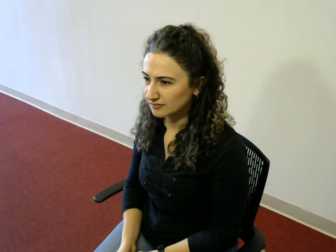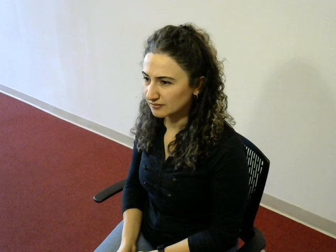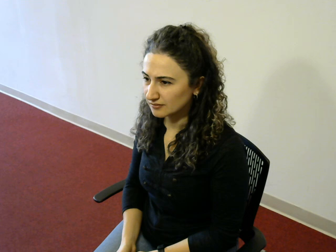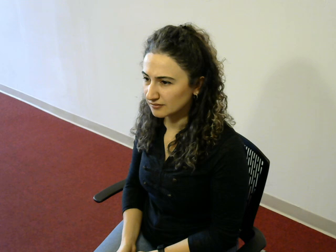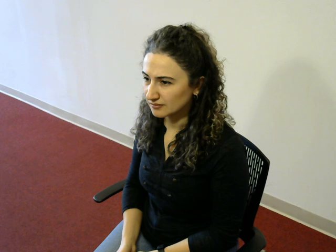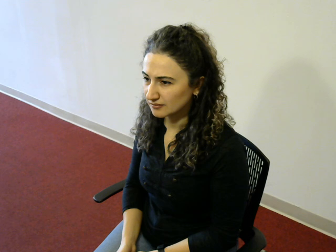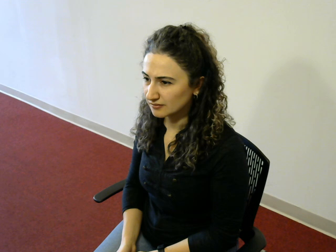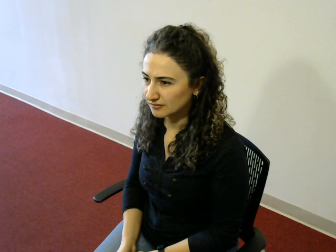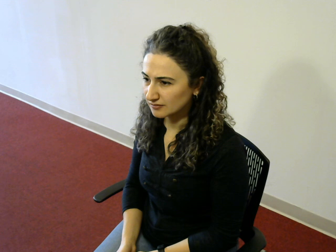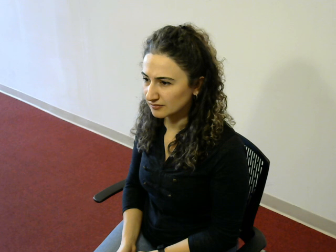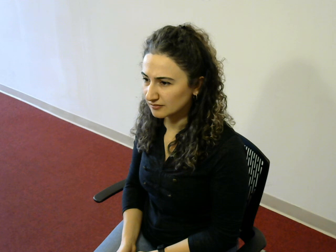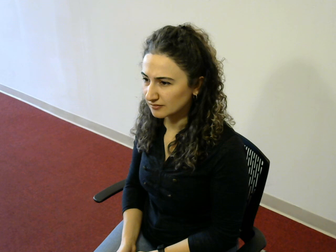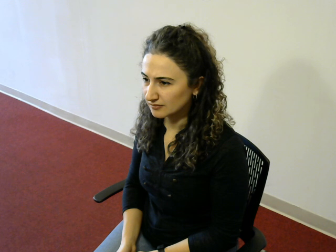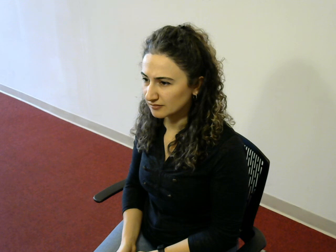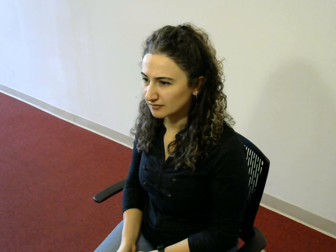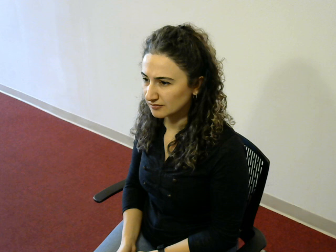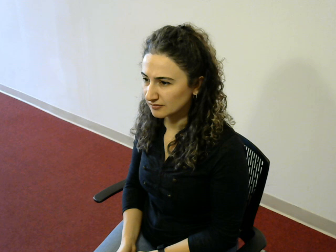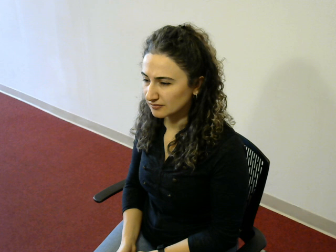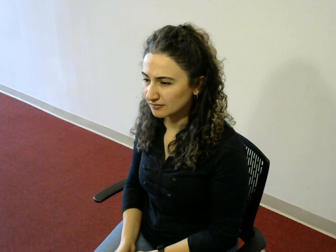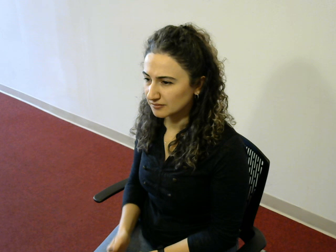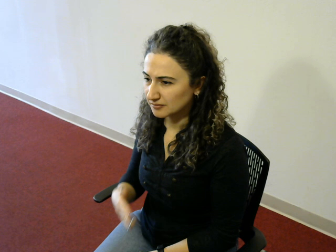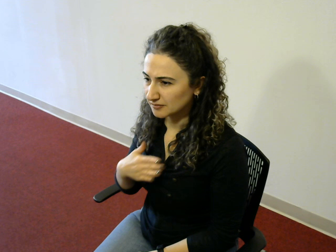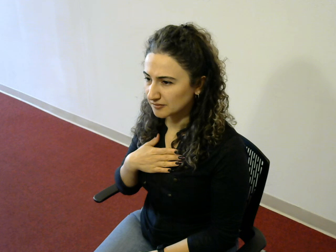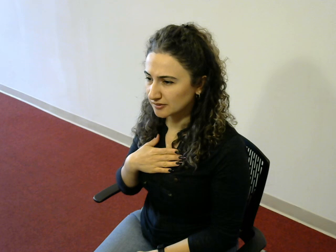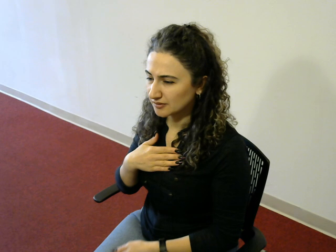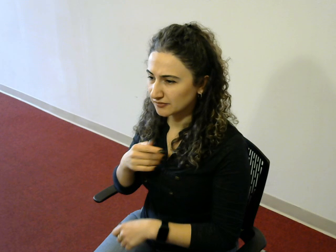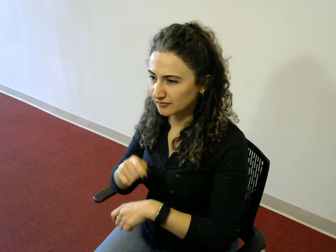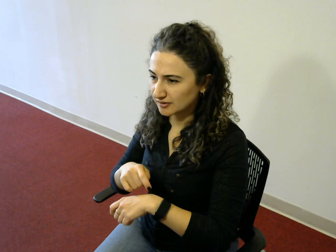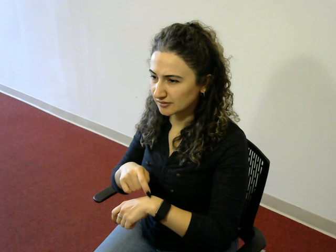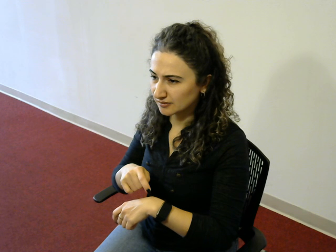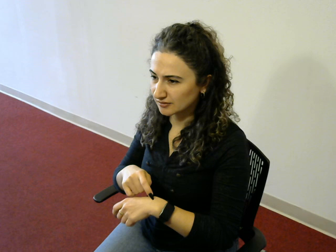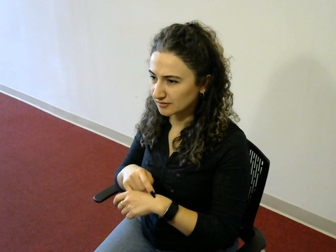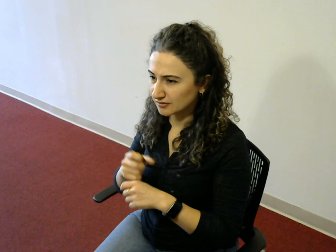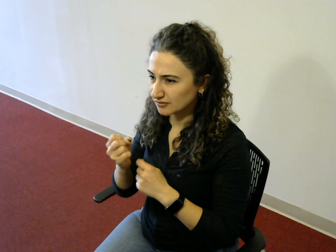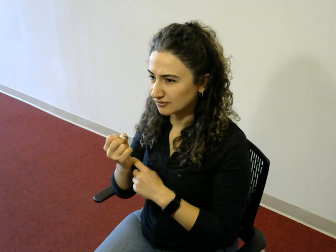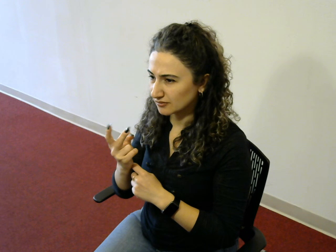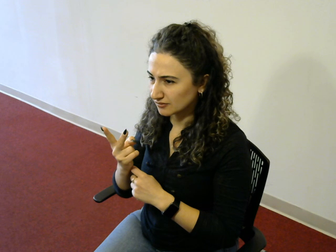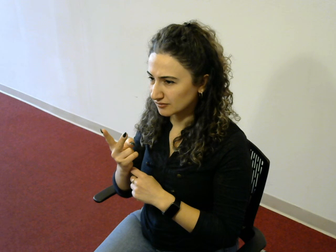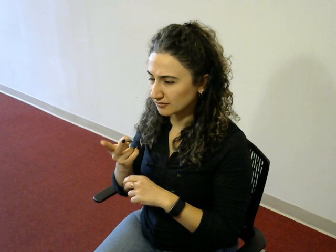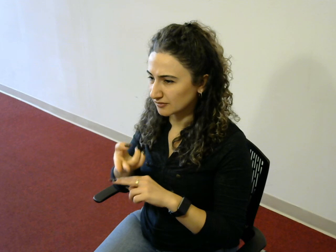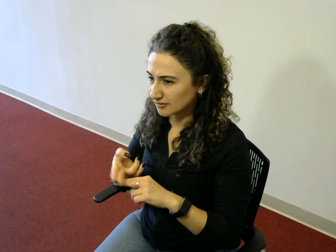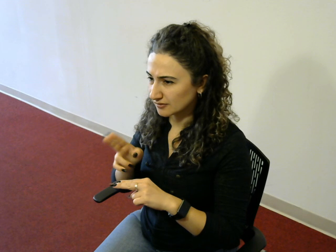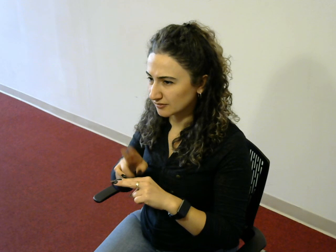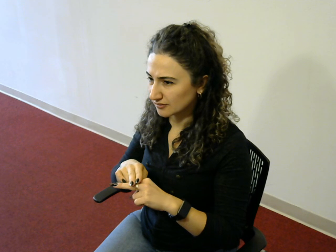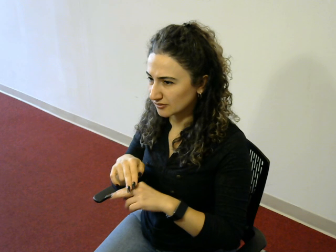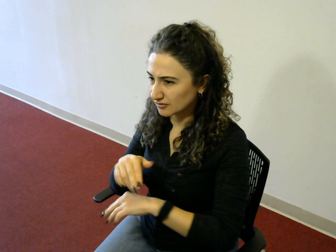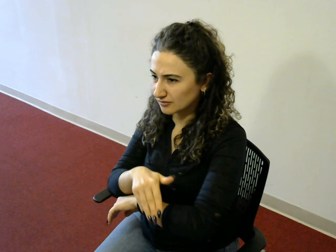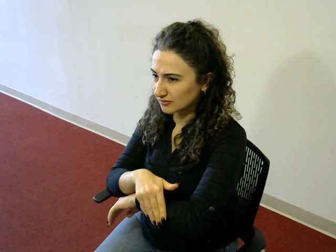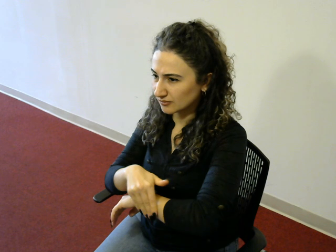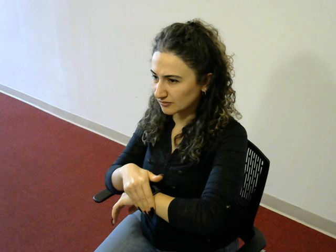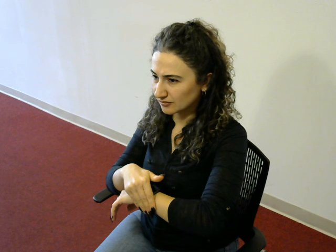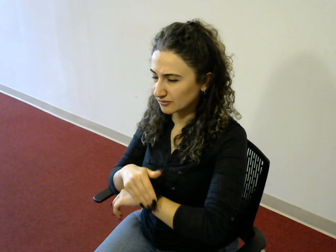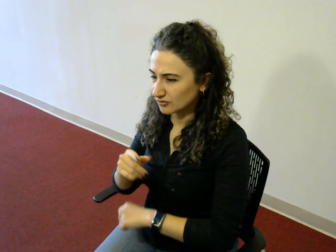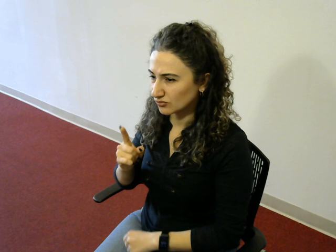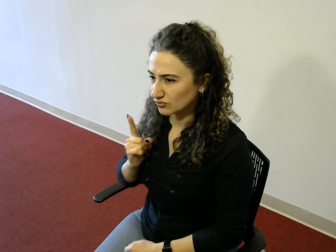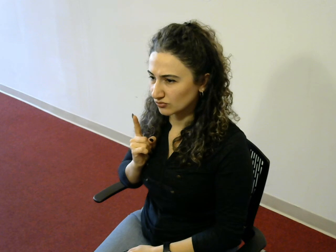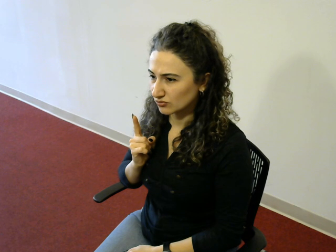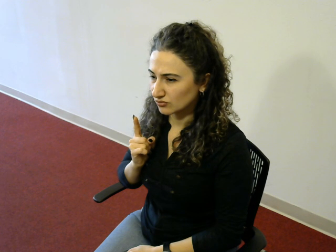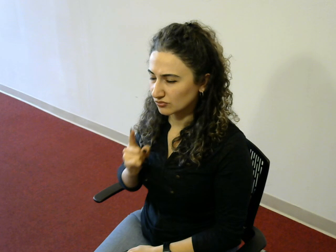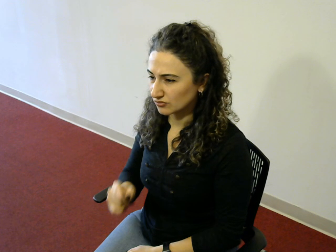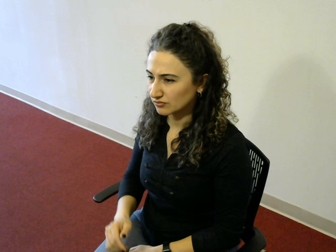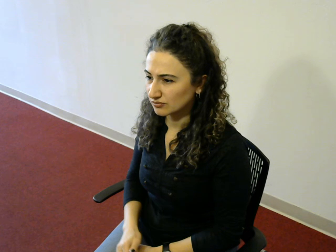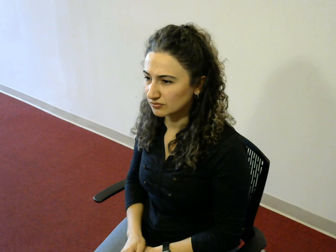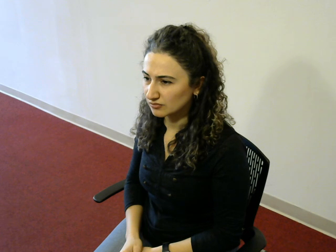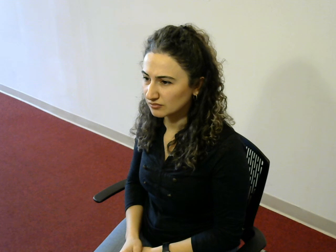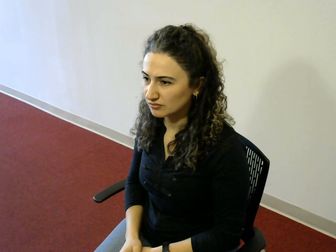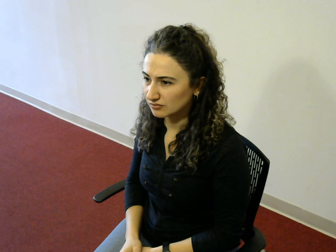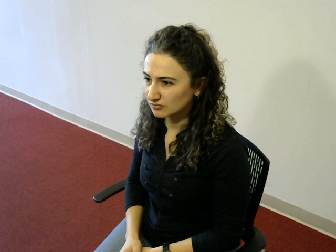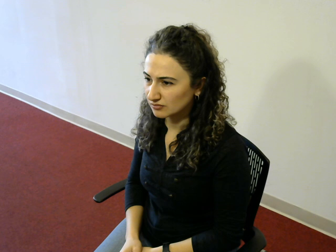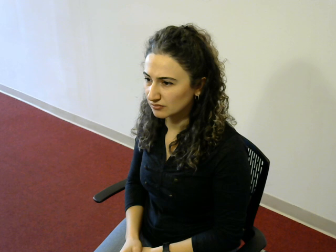Mən saat 12-də bu ünvanda olmalıyam